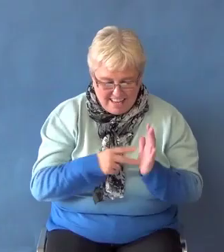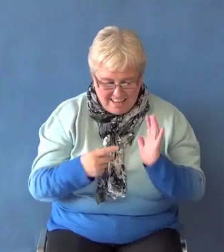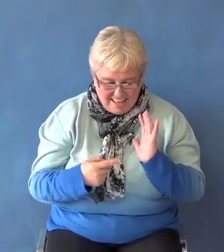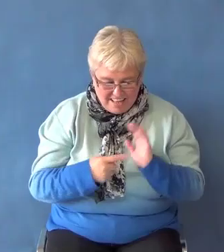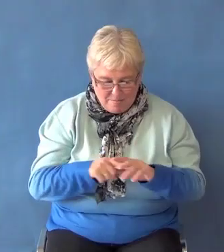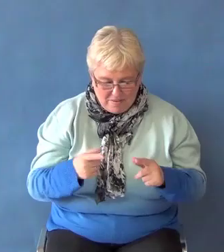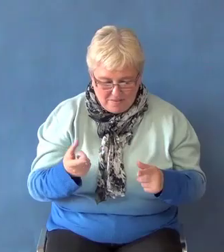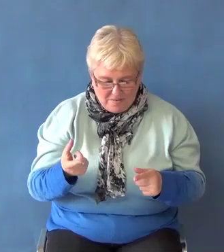Taniec.